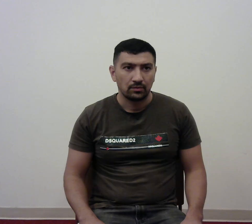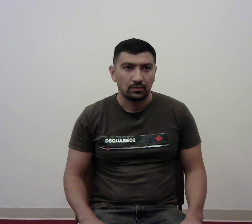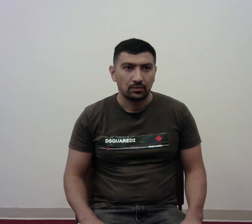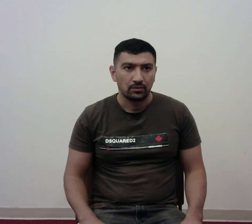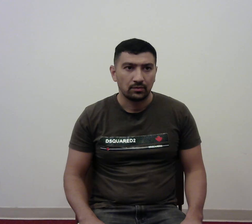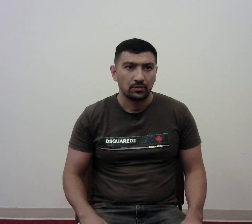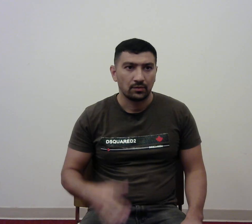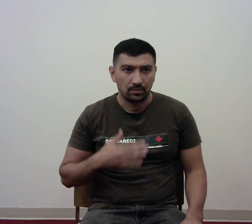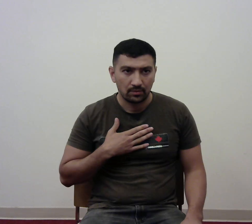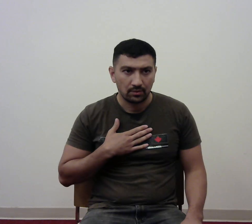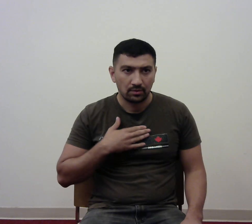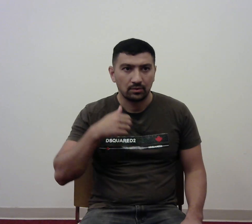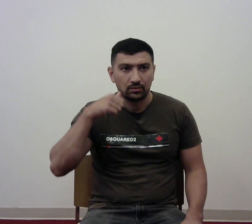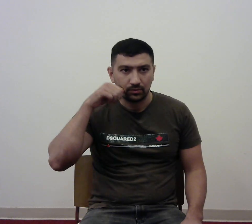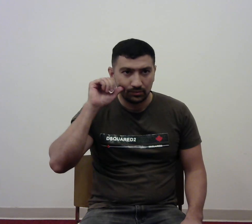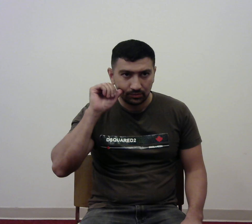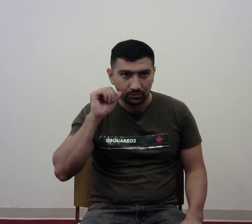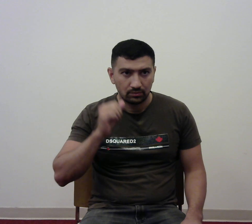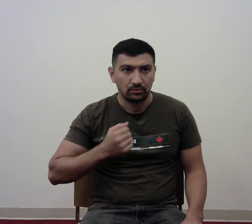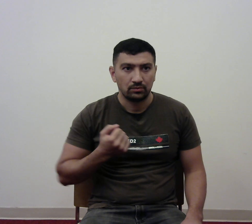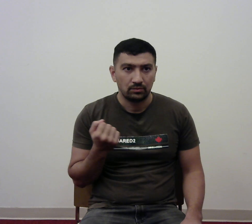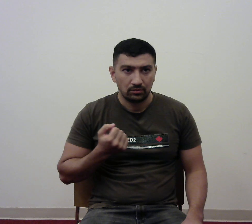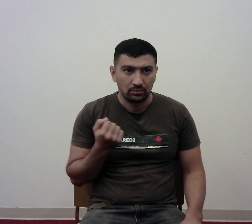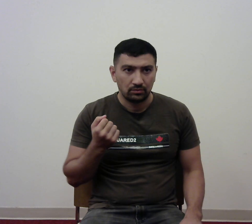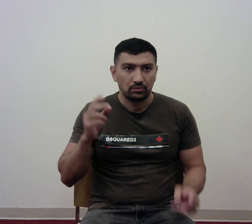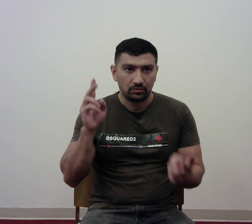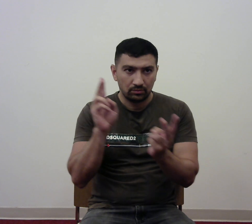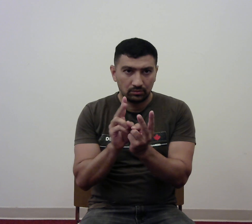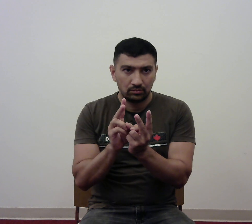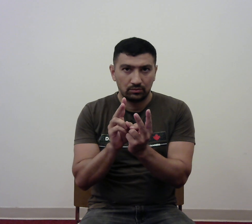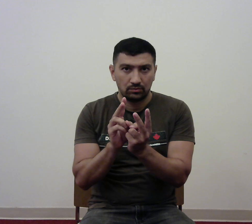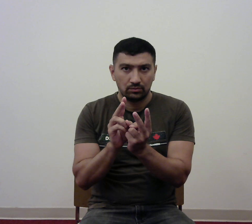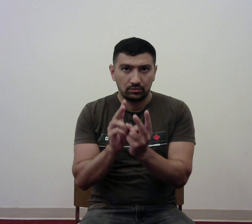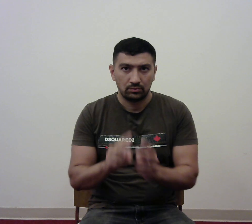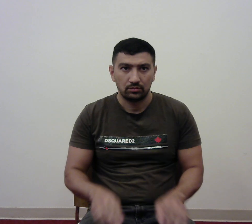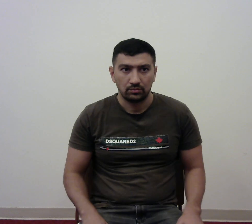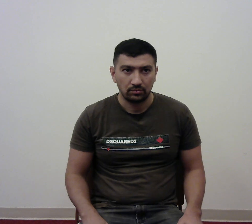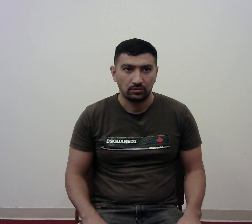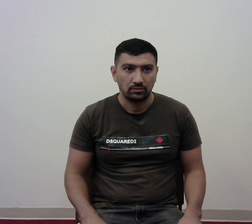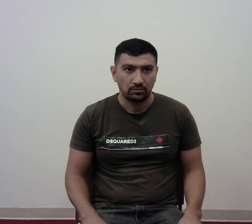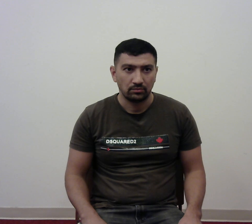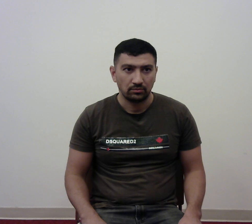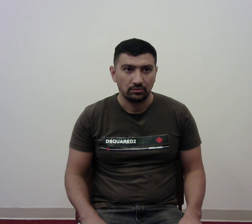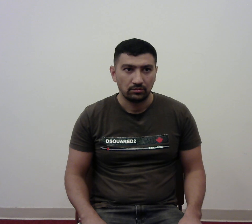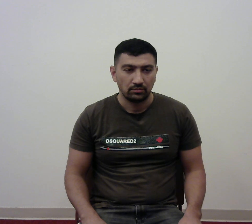Mən dünən dostlarımla görüşmüşdüm